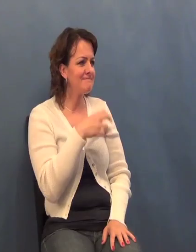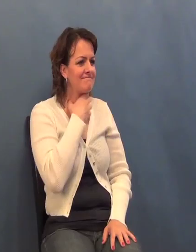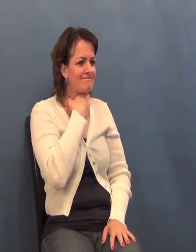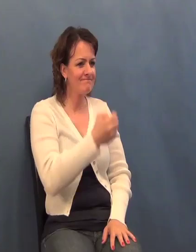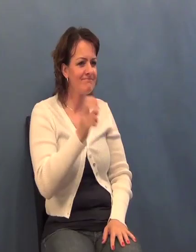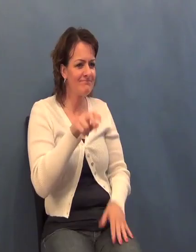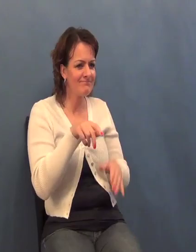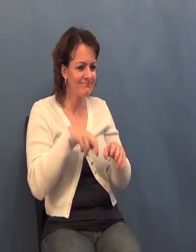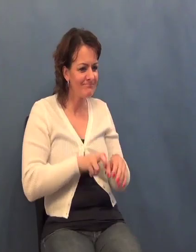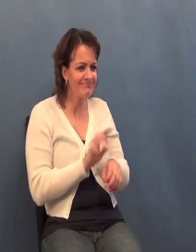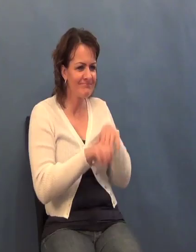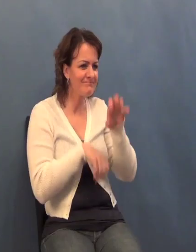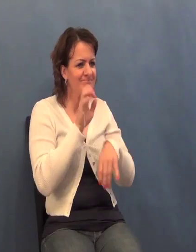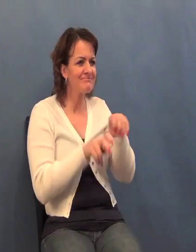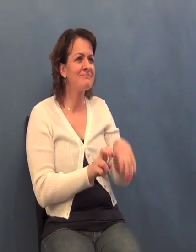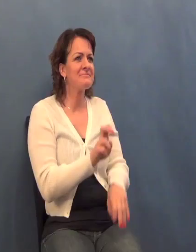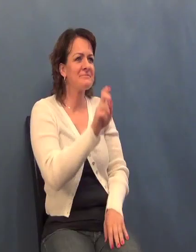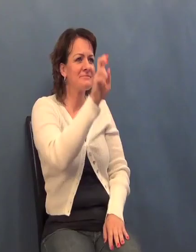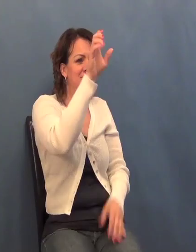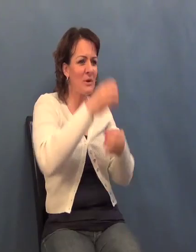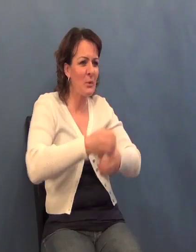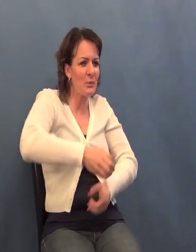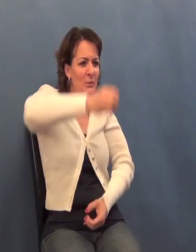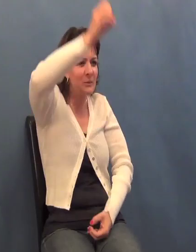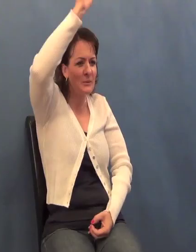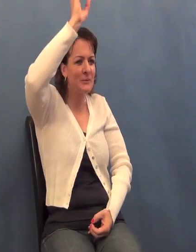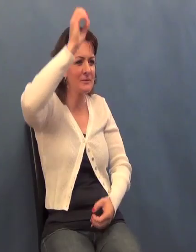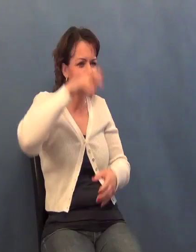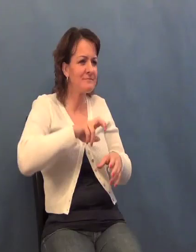Wchodzi na górę po rynnie.